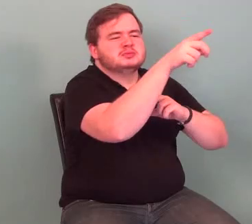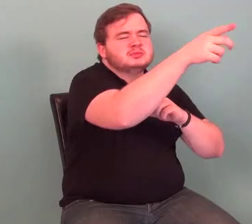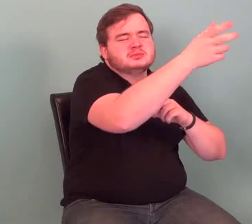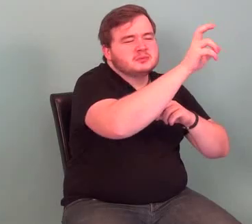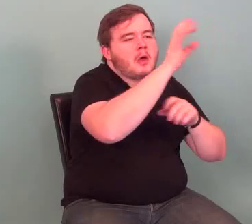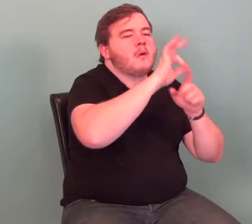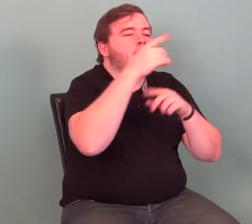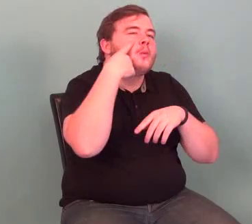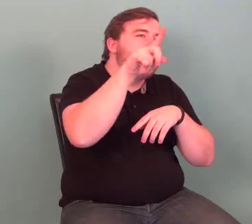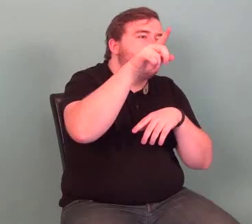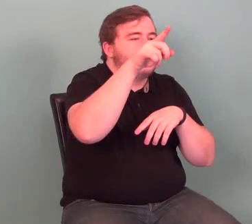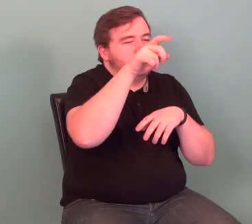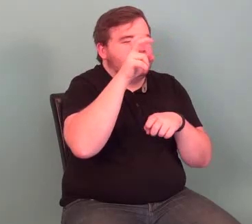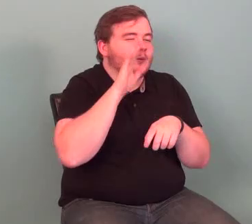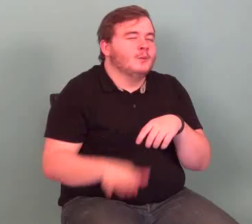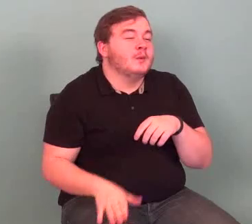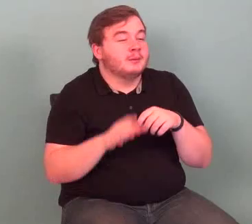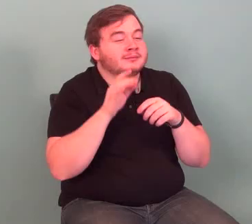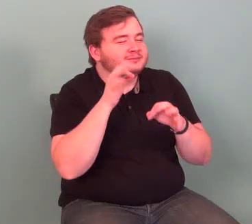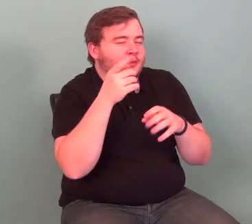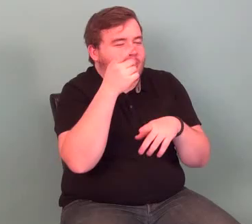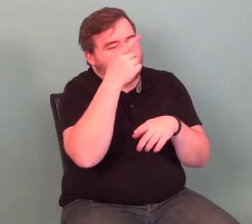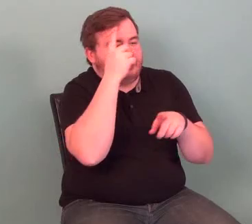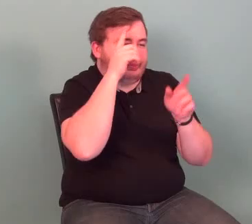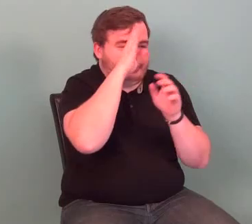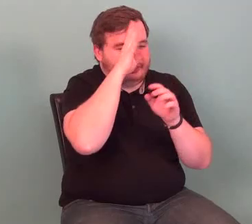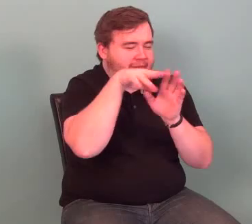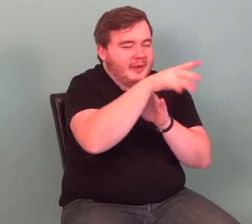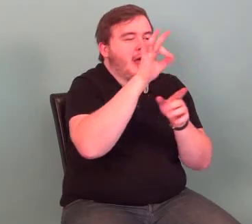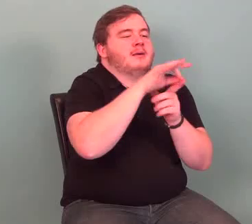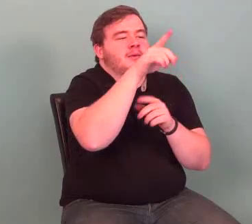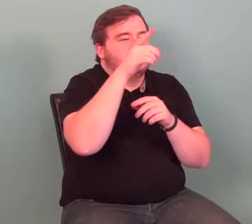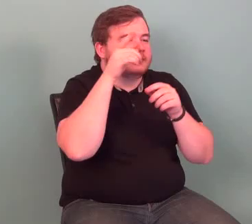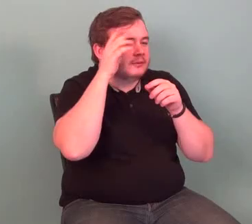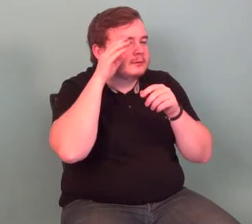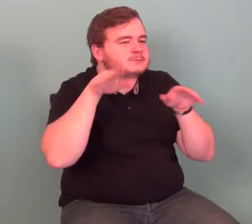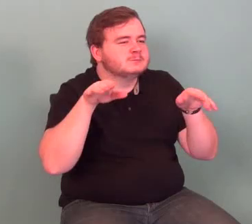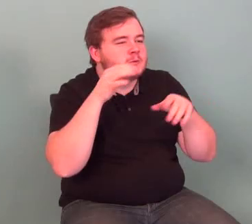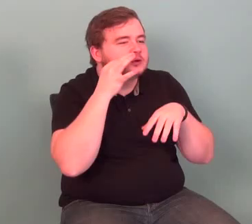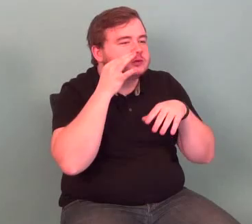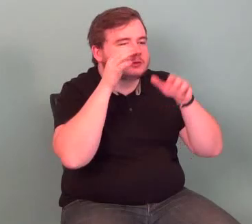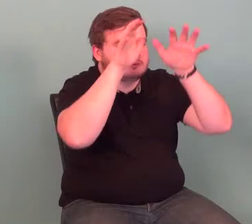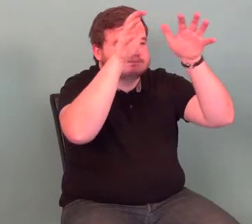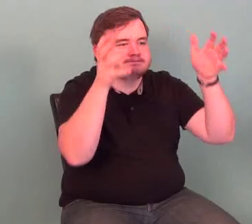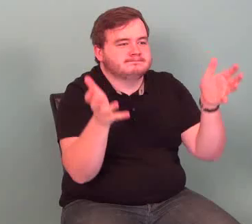Akurat ten pies, idzie na oślep, wałęsa się. No więc ten pies zauważa, wiesz, ul z pszczołami.